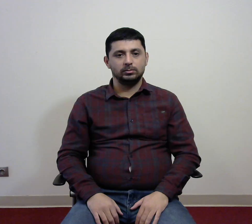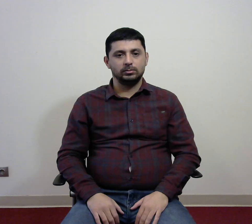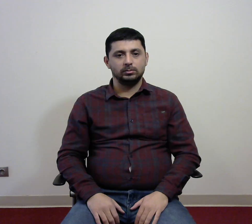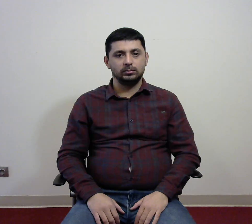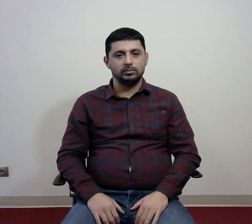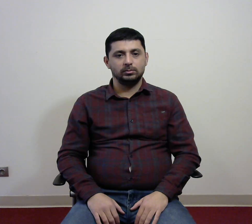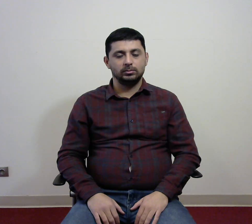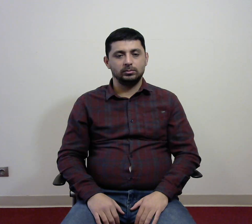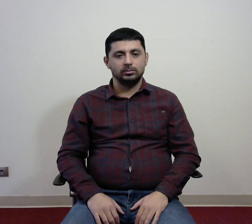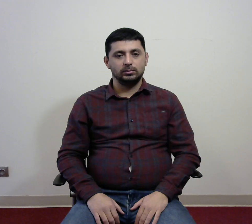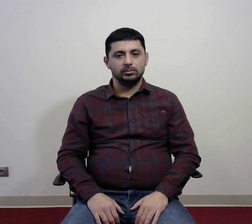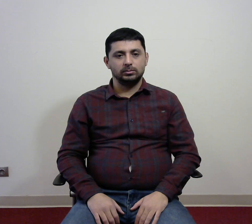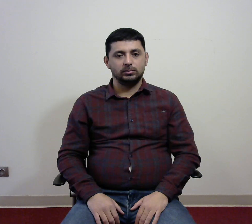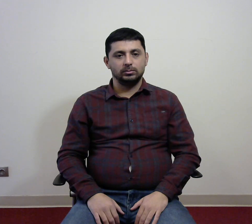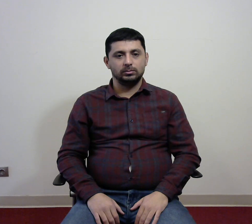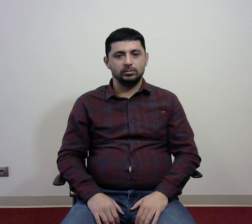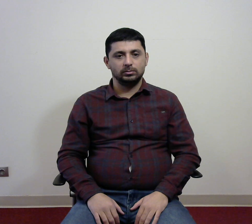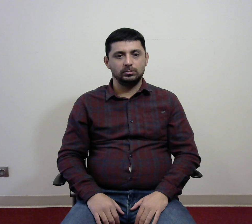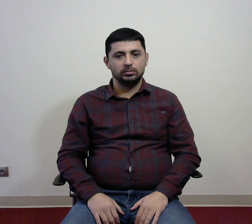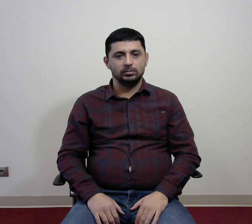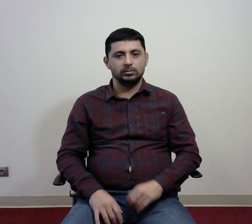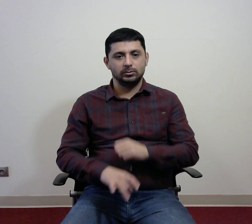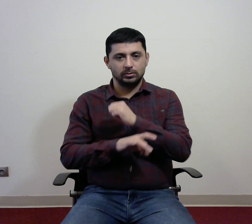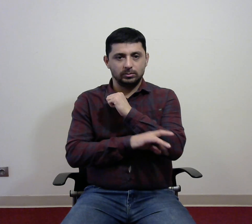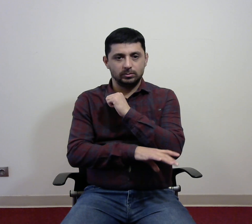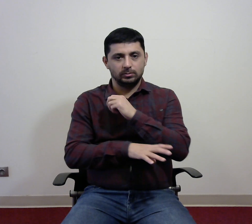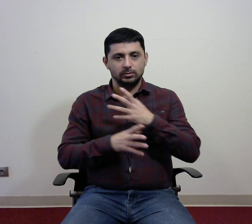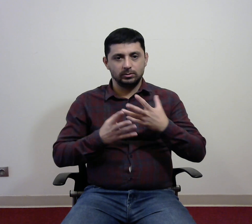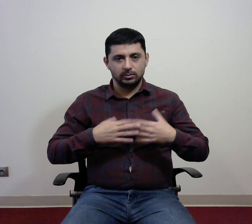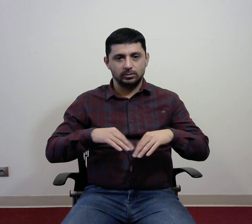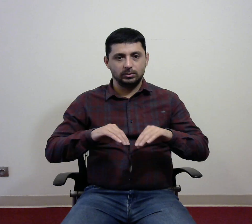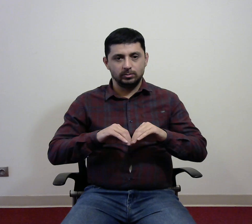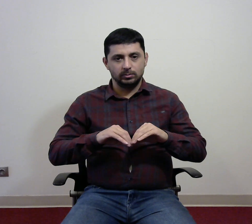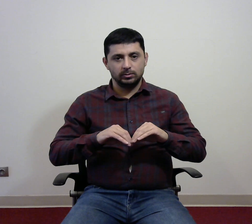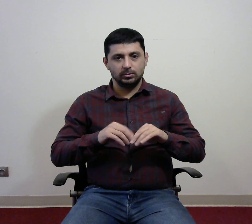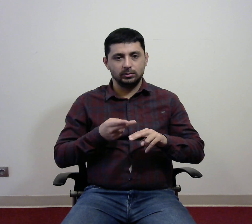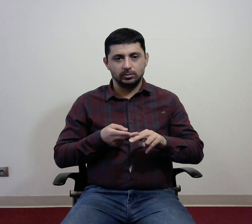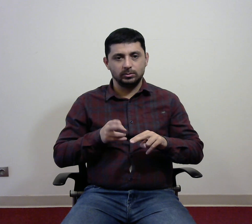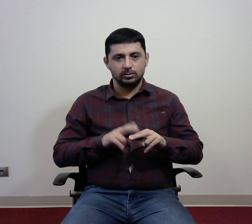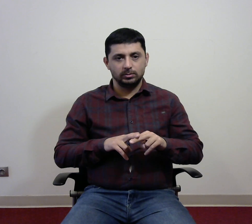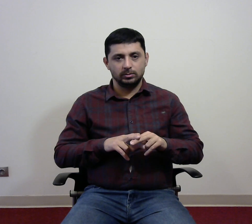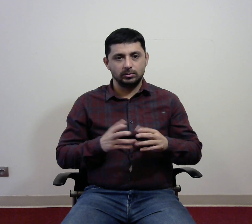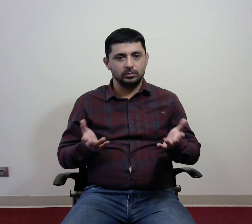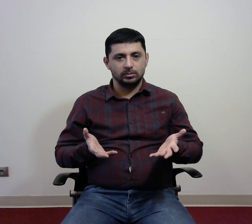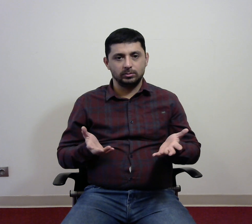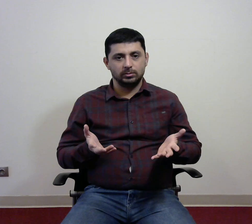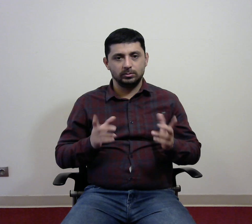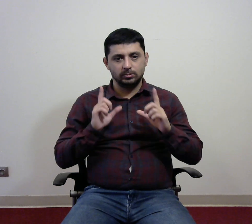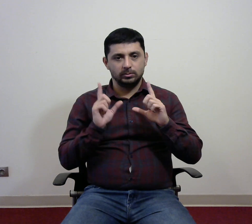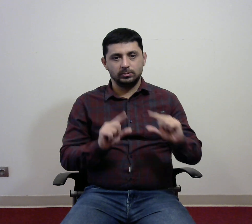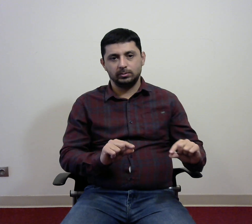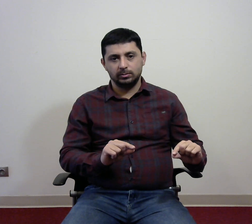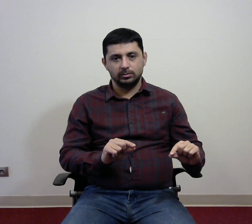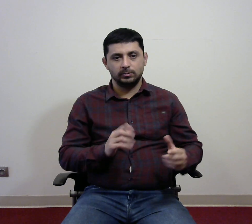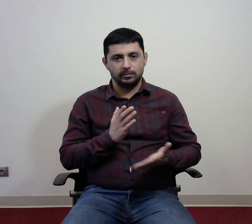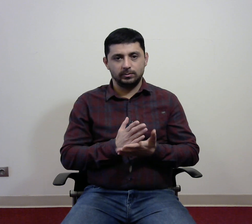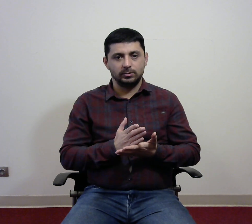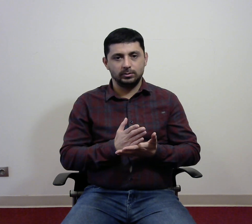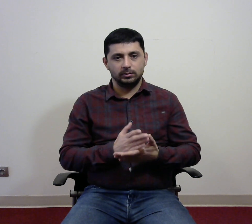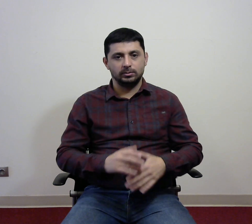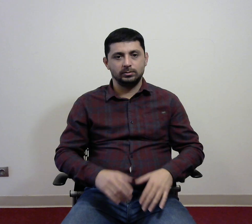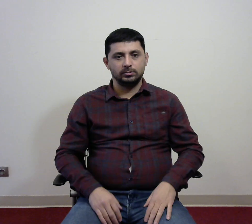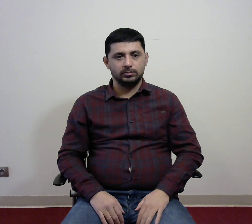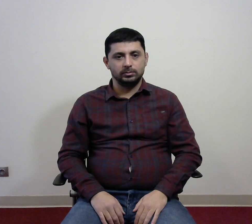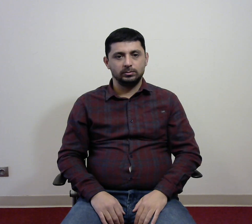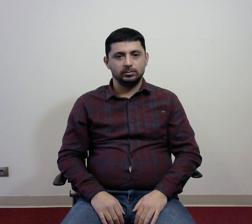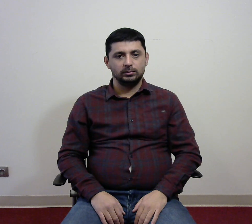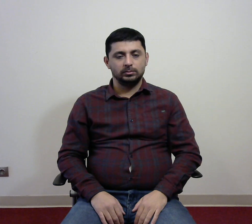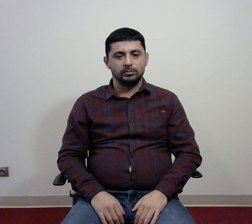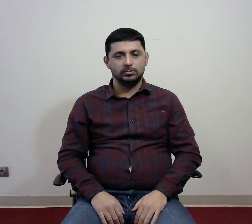Kasıb ailələr üçün hansı endirimlər var?